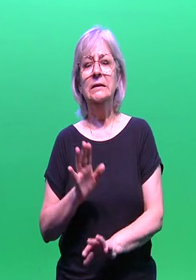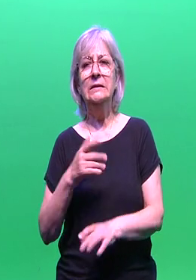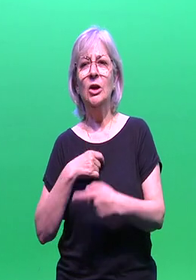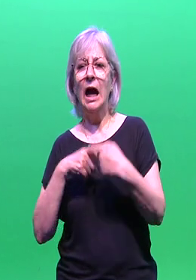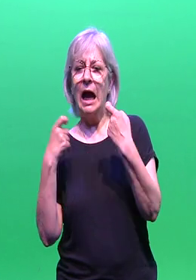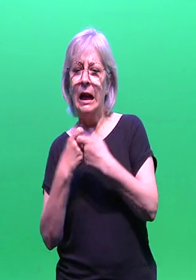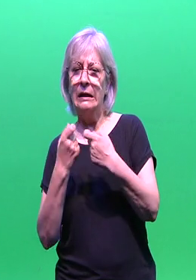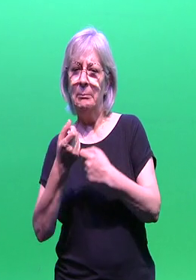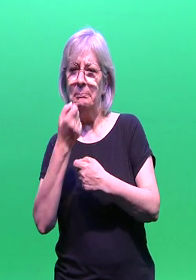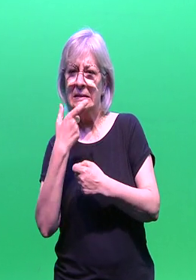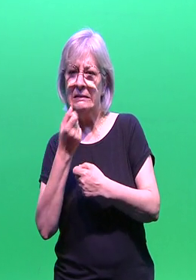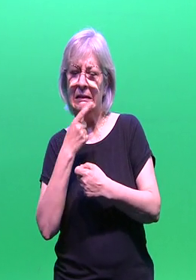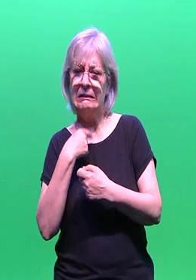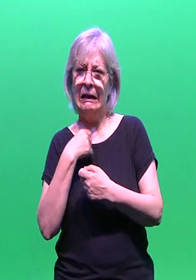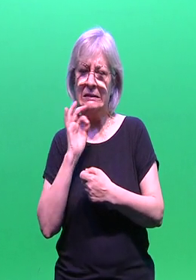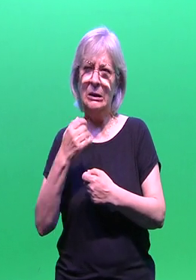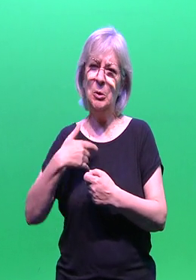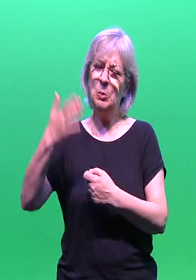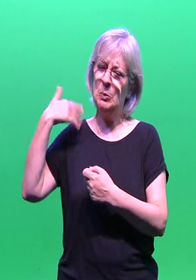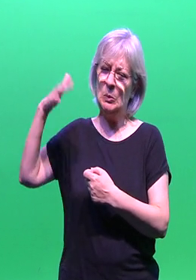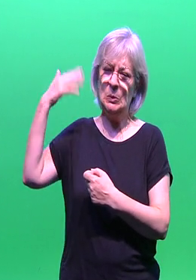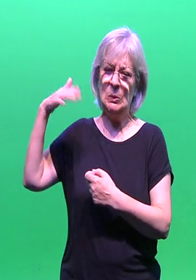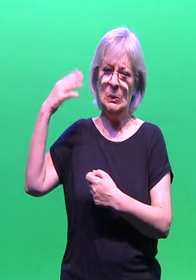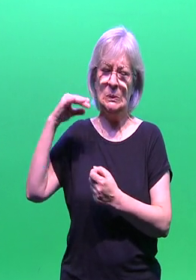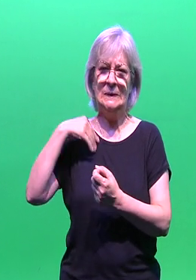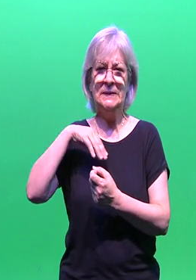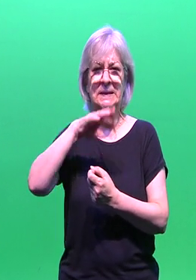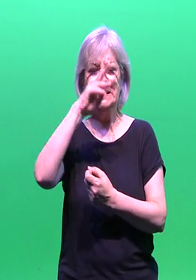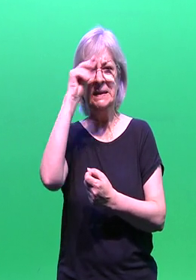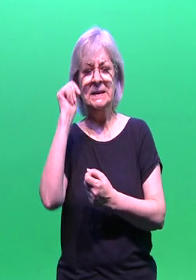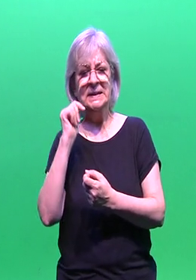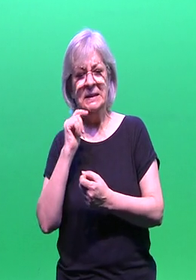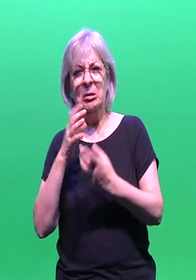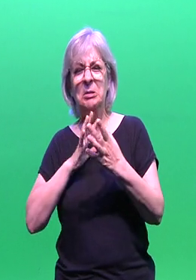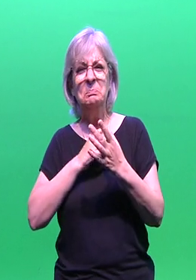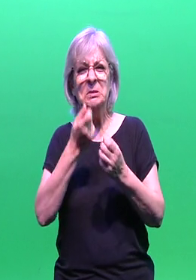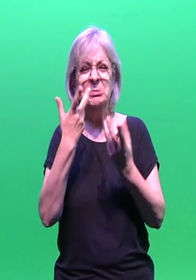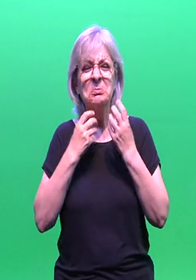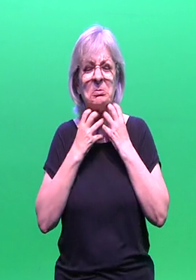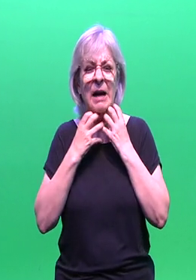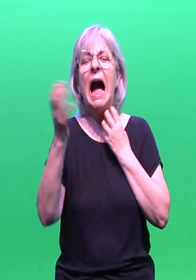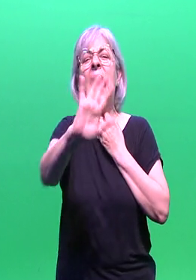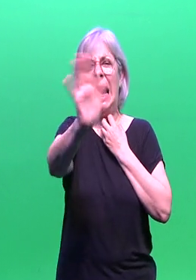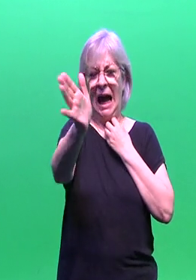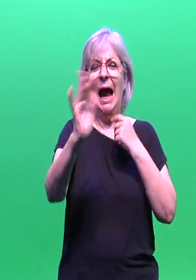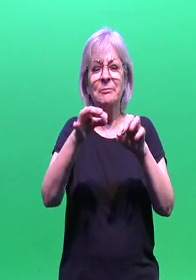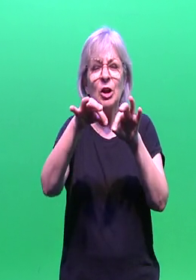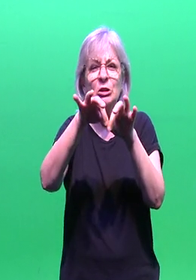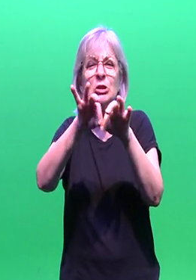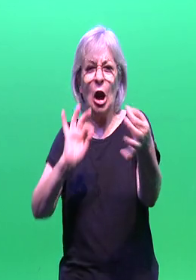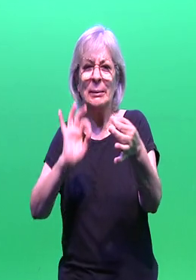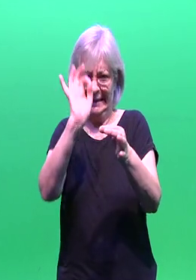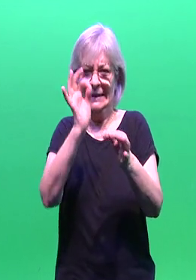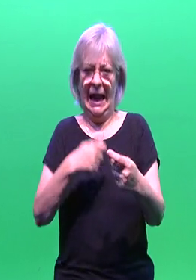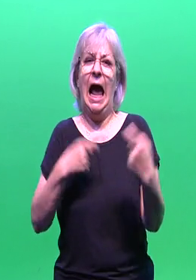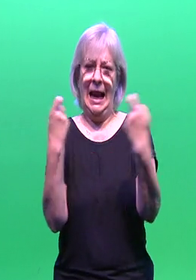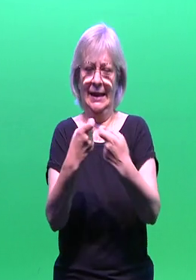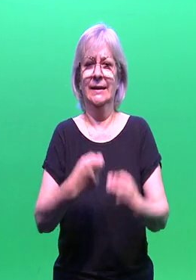Sí que tinc al·lèrgia a unes pastilles, fa temps, me n'he oblidat, ah, sí! Tinc al·lèrgia a una sobres!